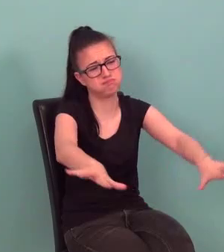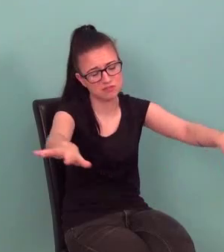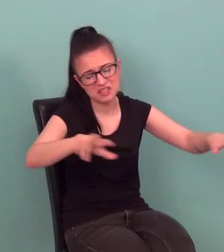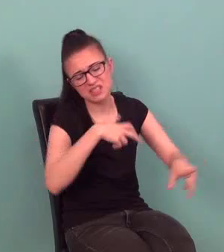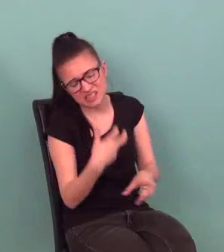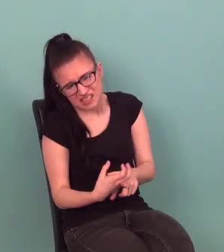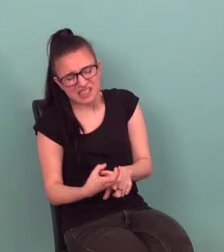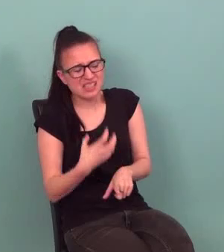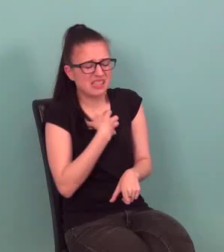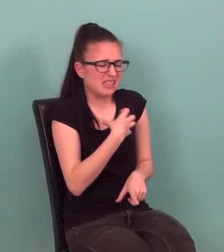Chłopiec upada na kolana, jest obolały.